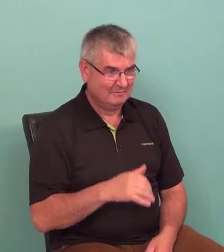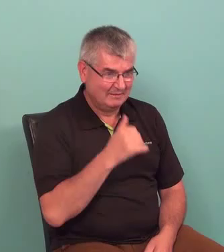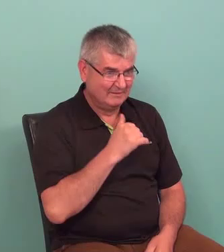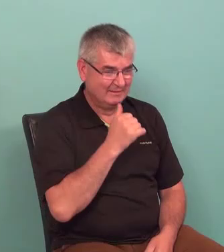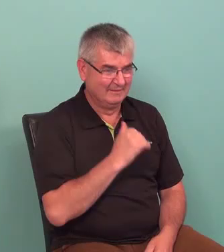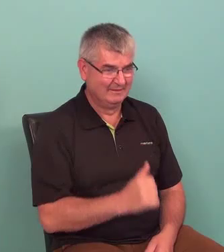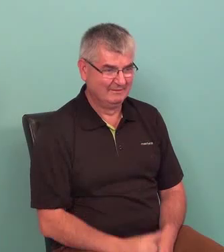Spróbuj.